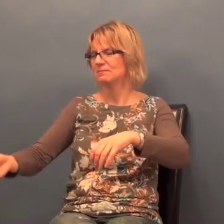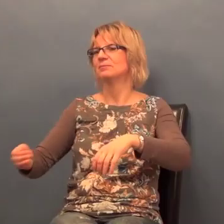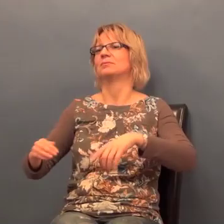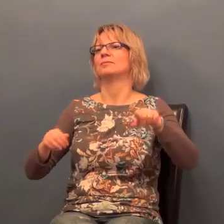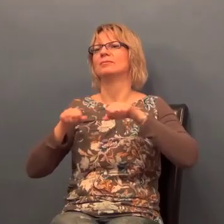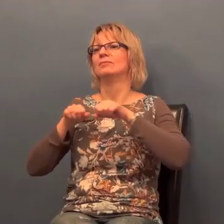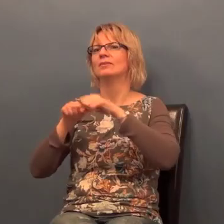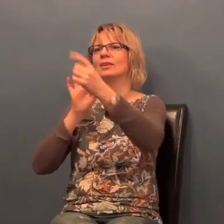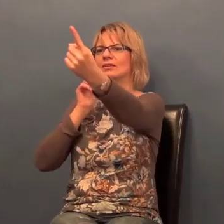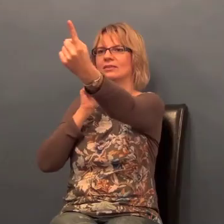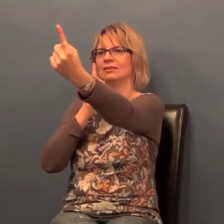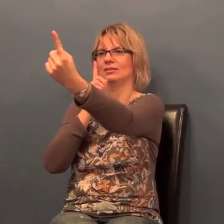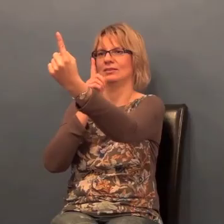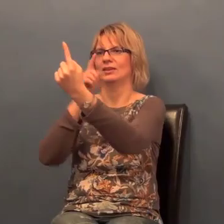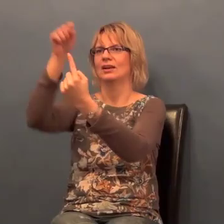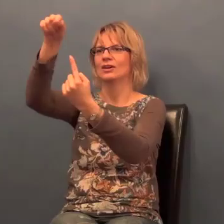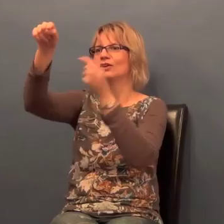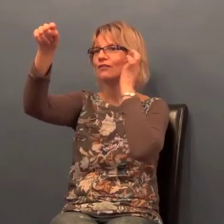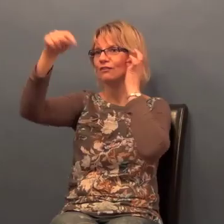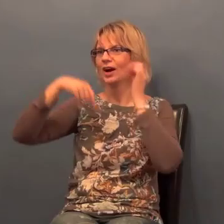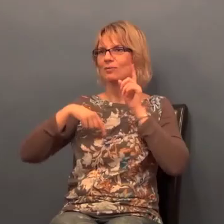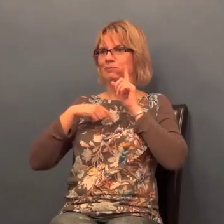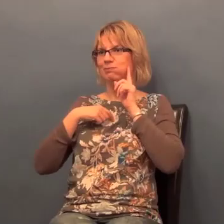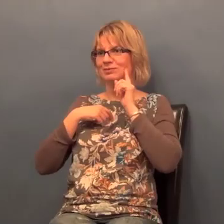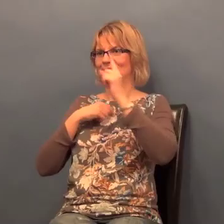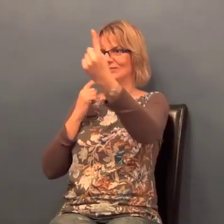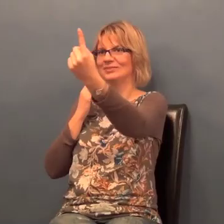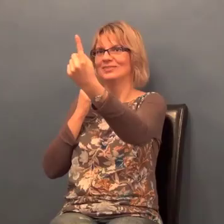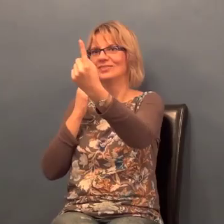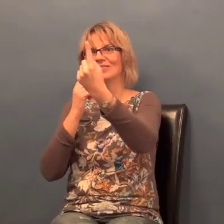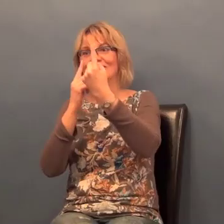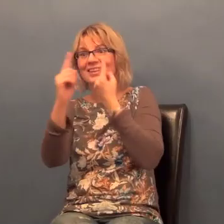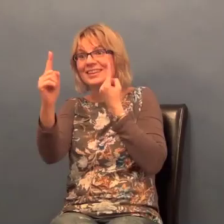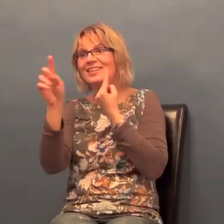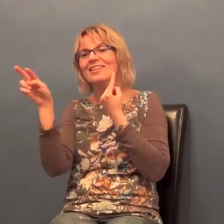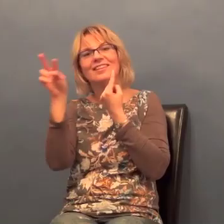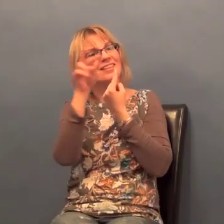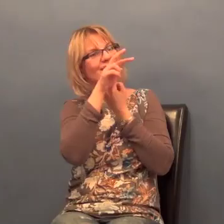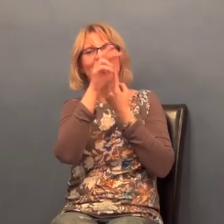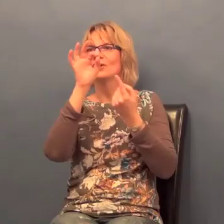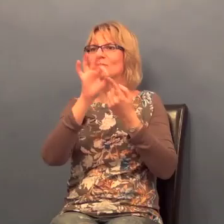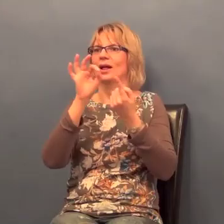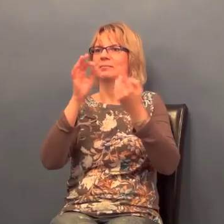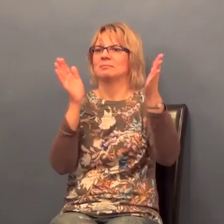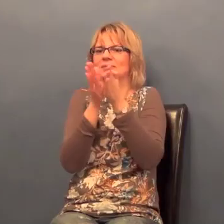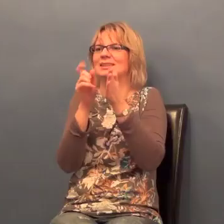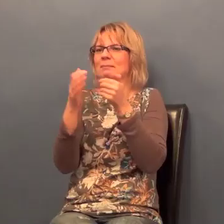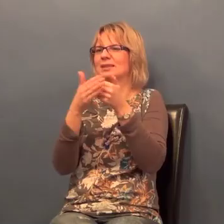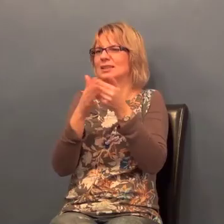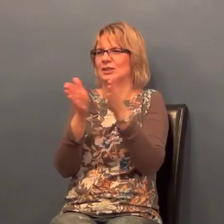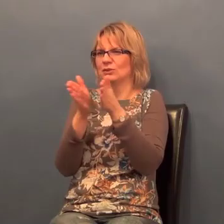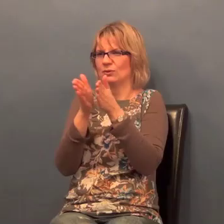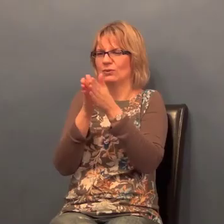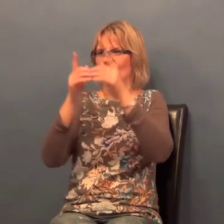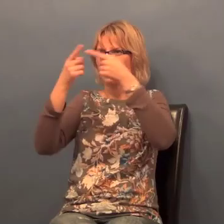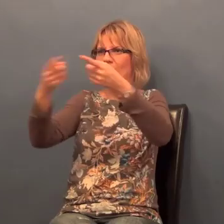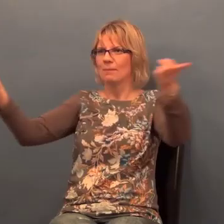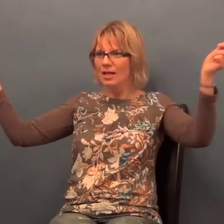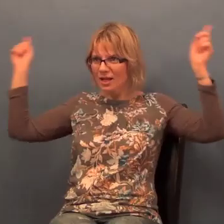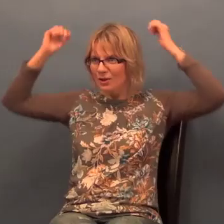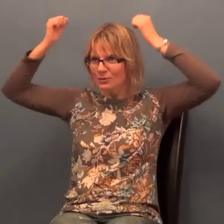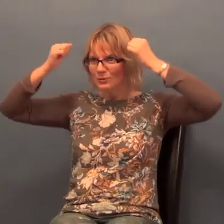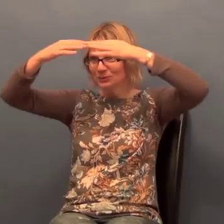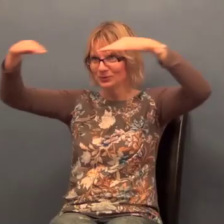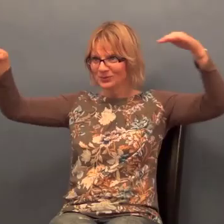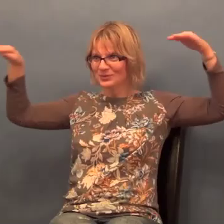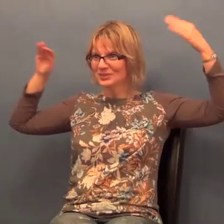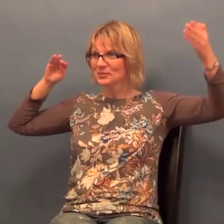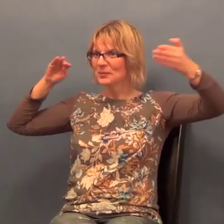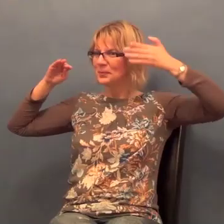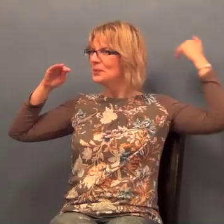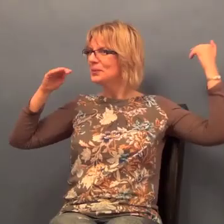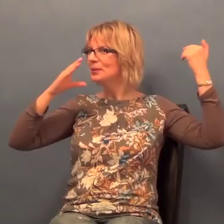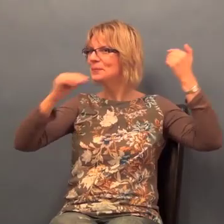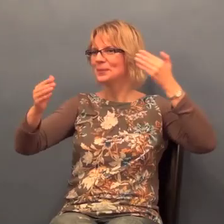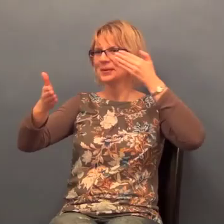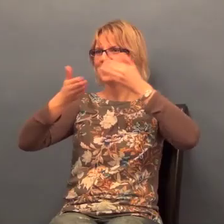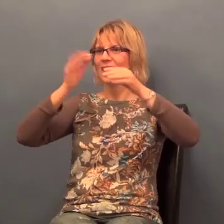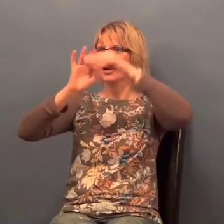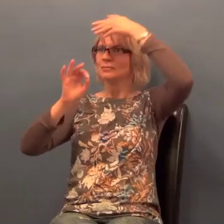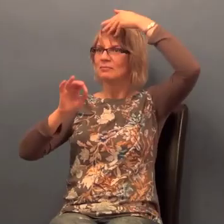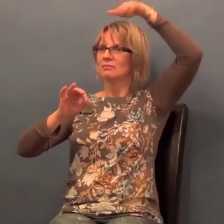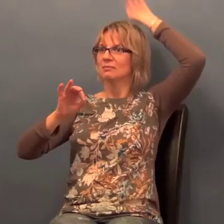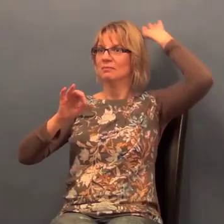Chłopiec mijał dziewczynę na rowerze, gdy z głowy spadł mu kapelusz.